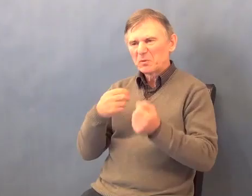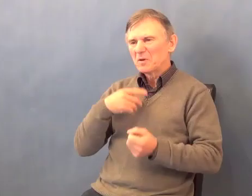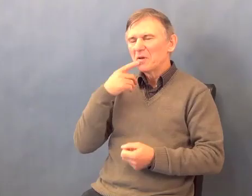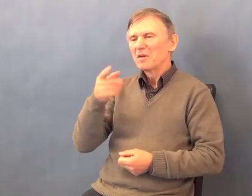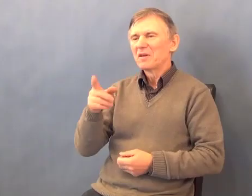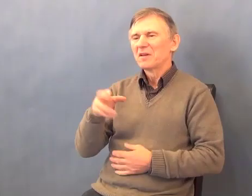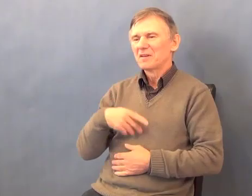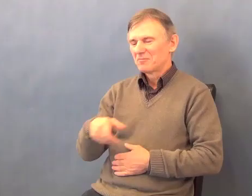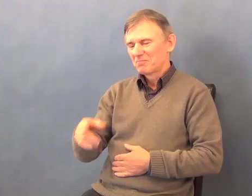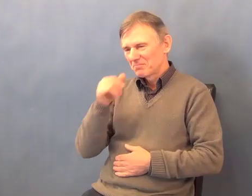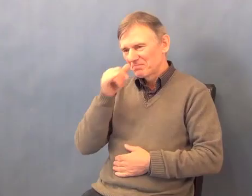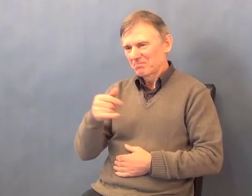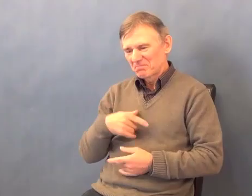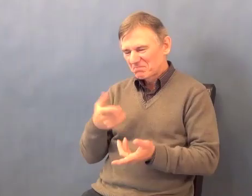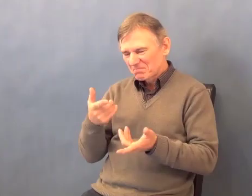Powiem ci, że to jest trudne.